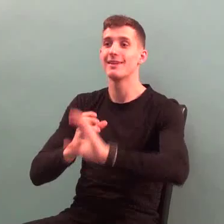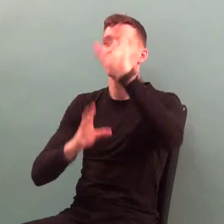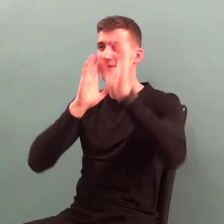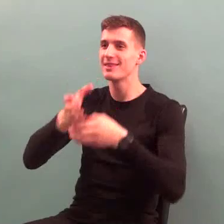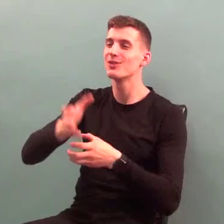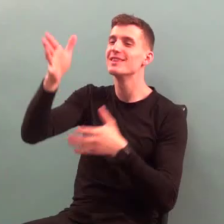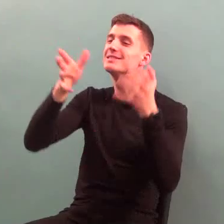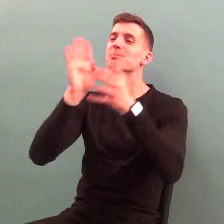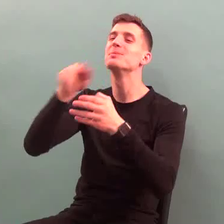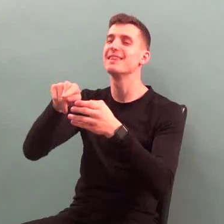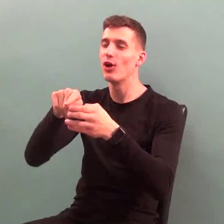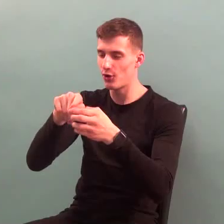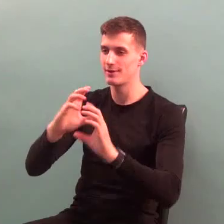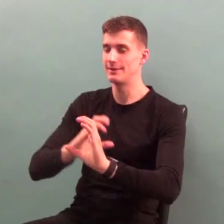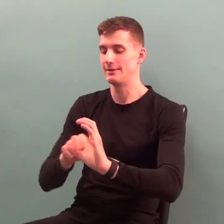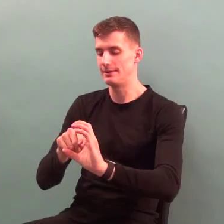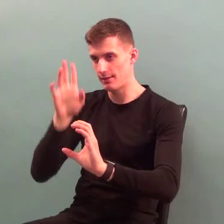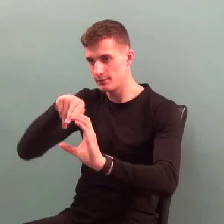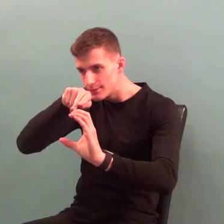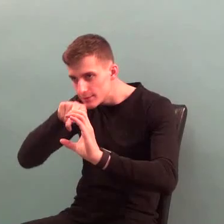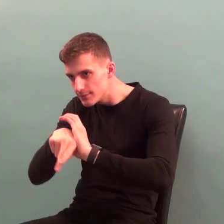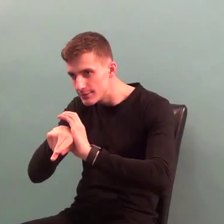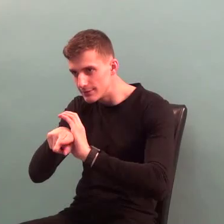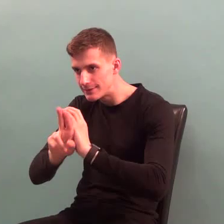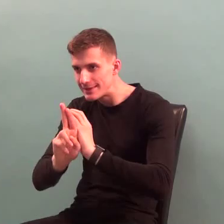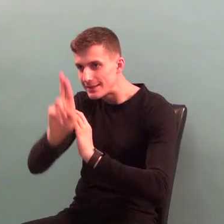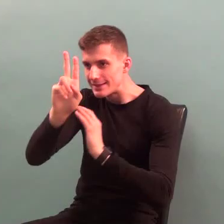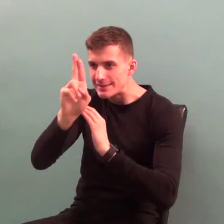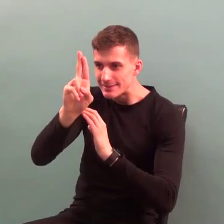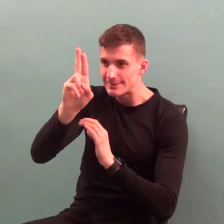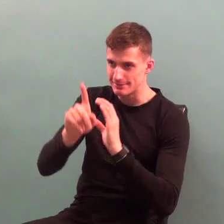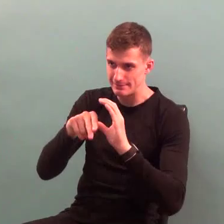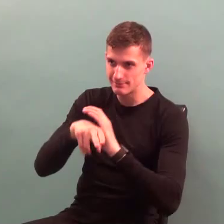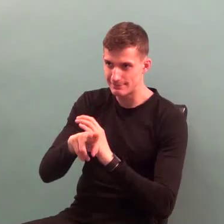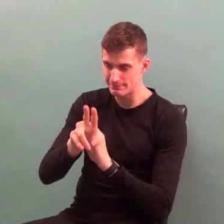Wchodzi do środka tej samej rury i wspina się.